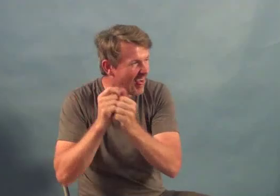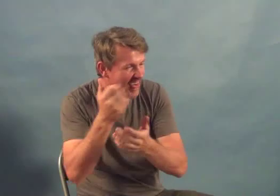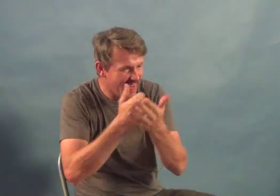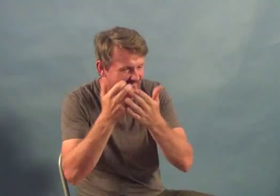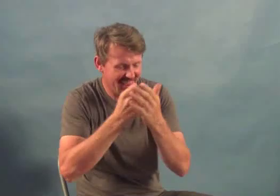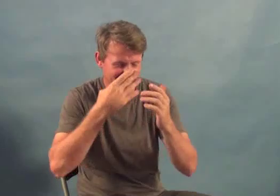Charlie Chaplin i chłopiec chcieli zarobić na oszustwie.